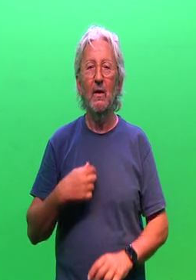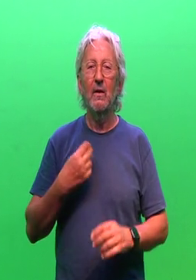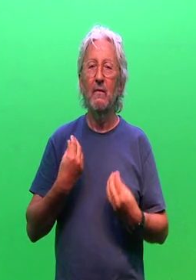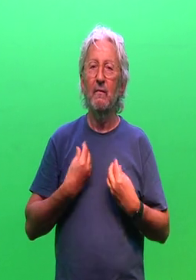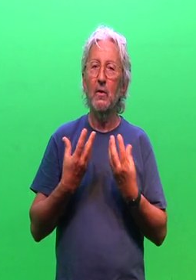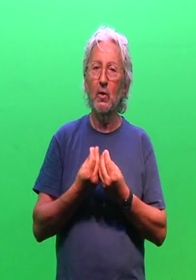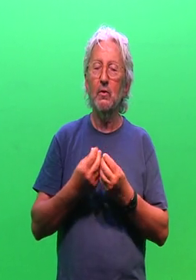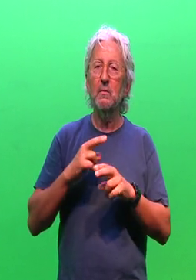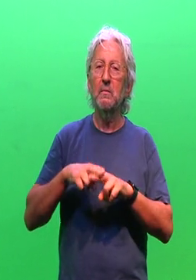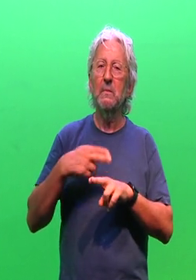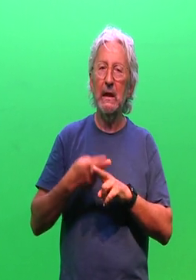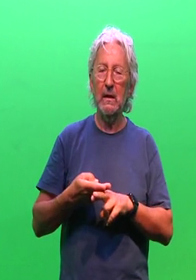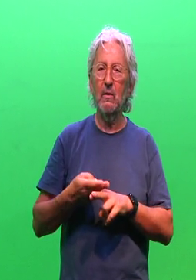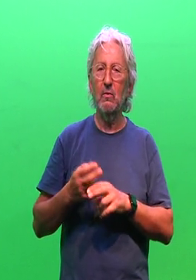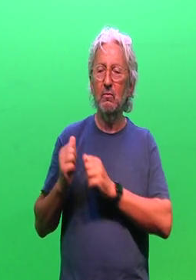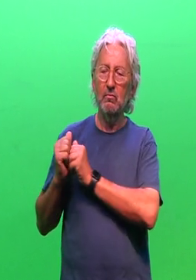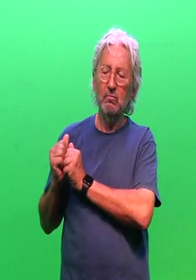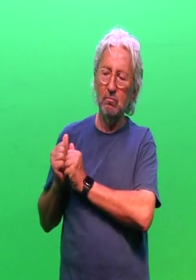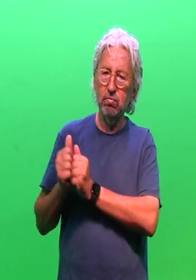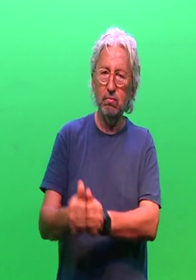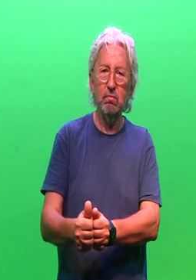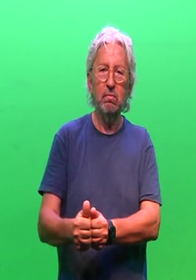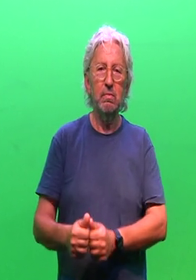Visc amb el meu marit, portem molts anys junts.